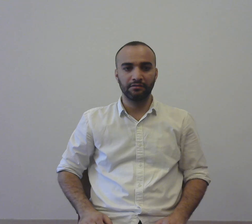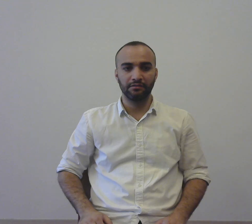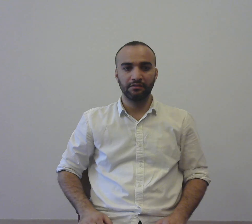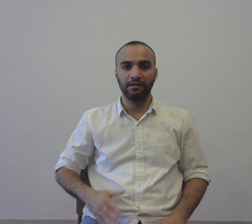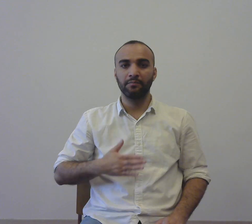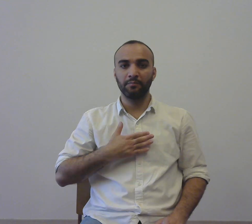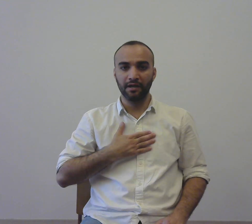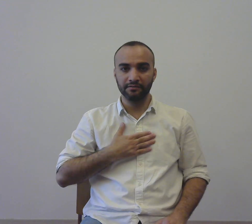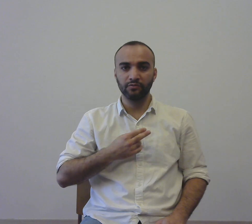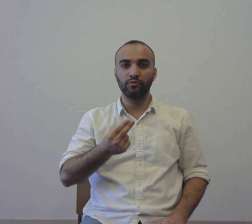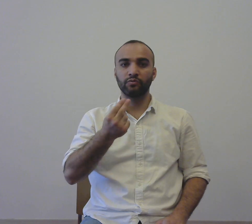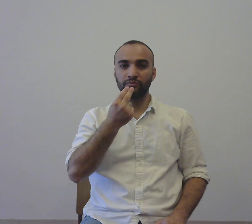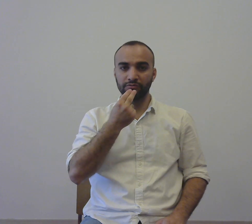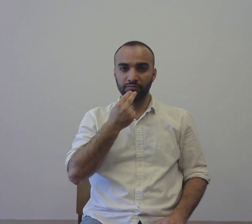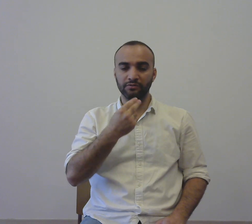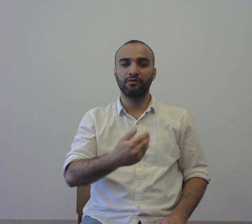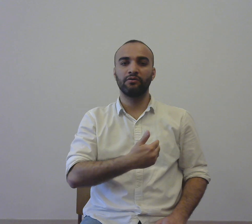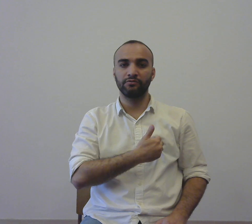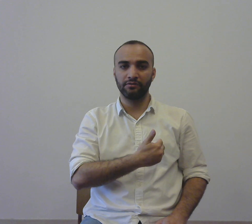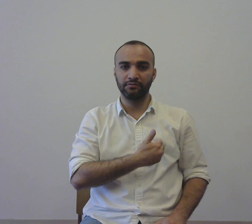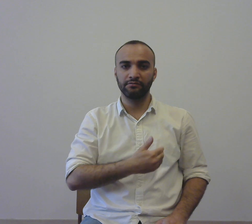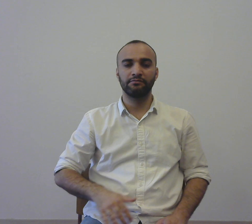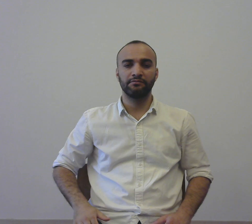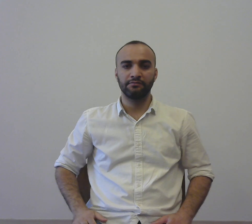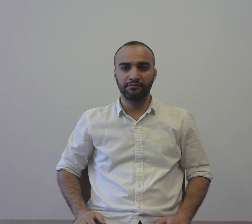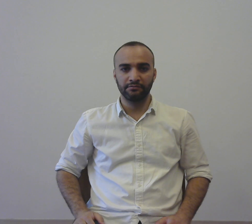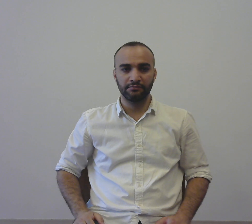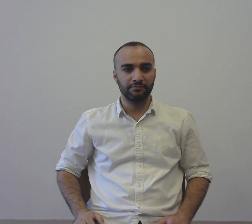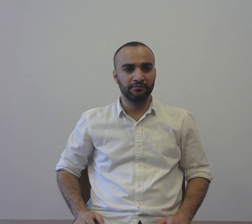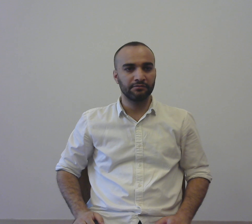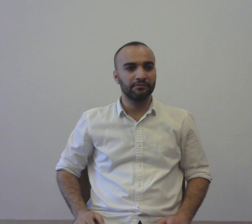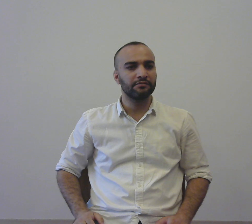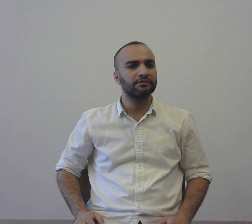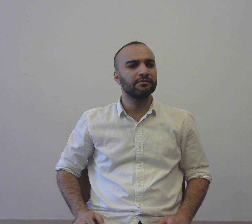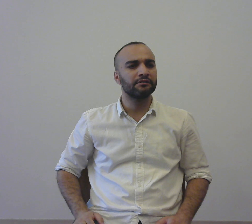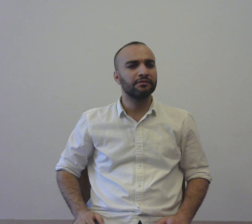Mən yemək istəyirəm